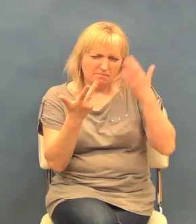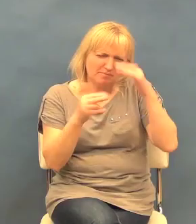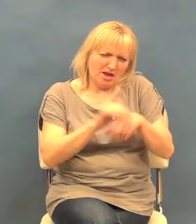Może to koledzy.